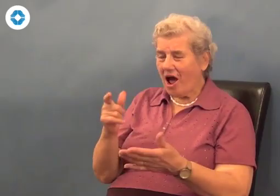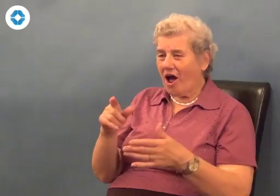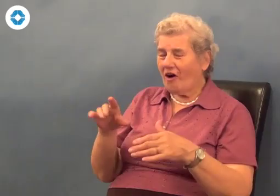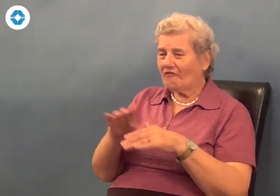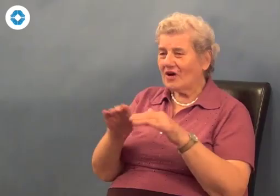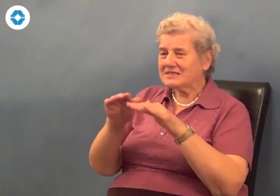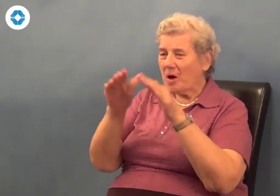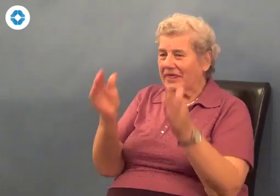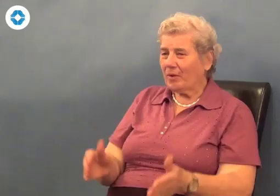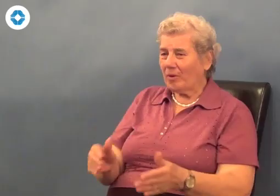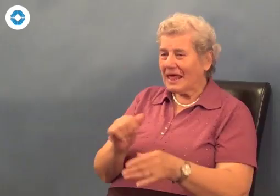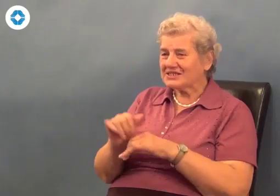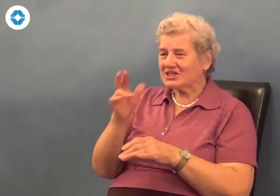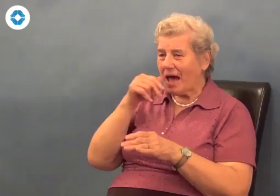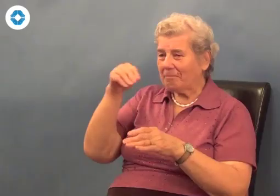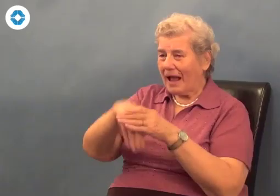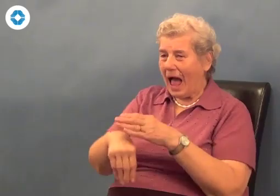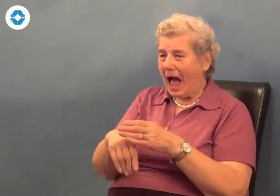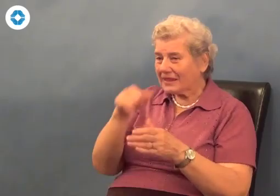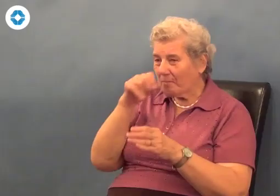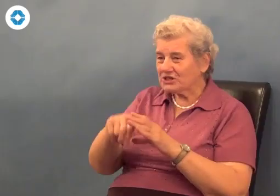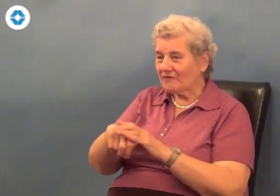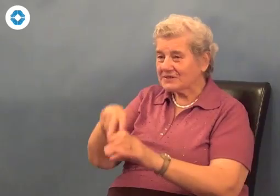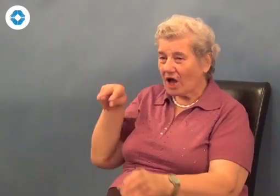W słoiku jest żabka i ona nie może wyskoczyć z niego.